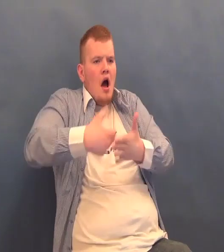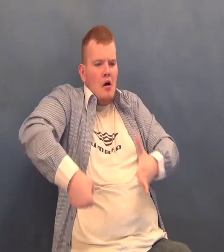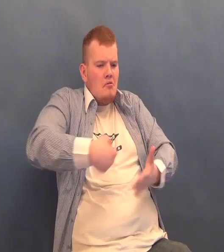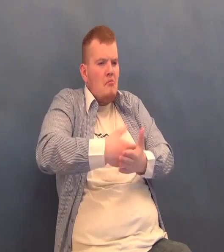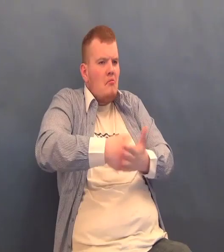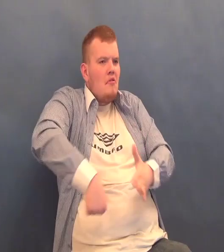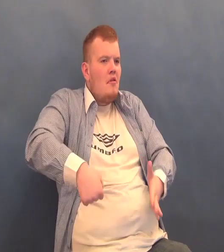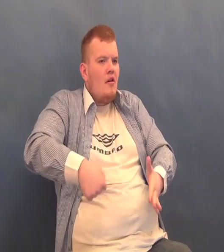Po co trzyma teczkę?